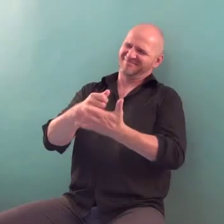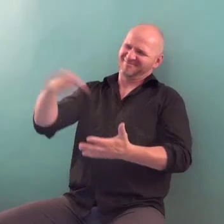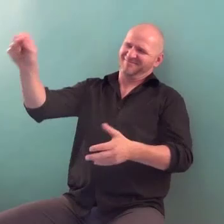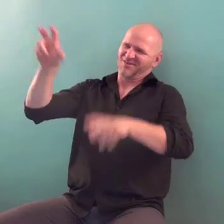Wyjeżdżam.